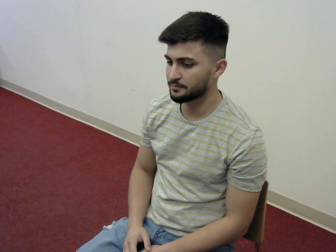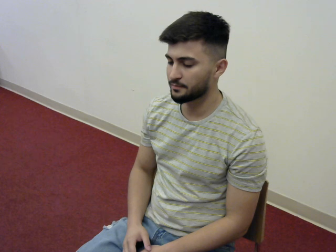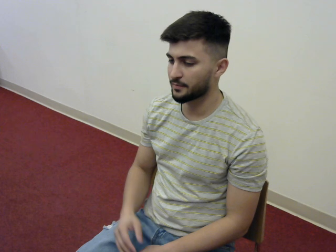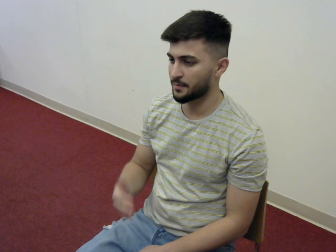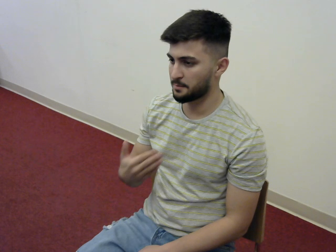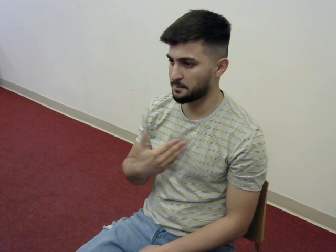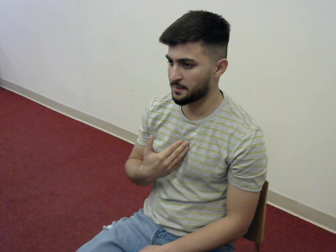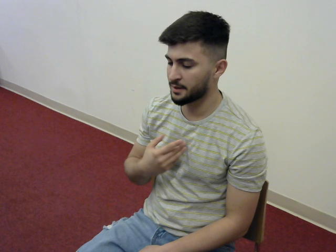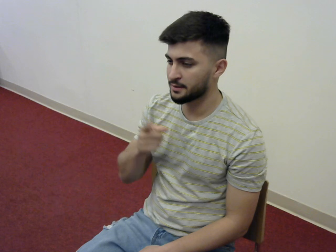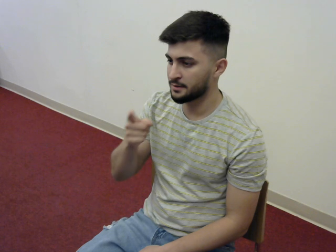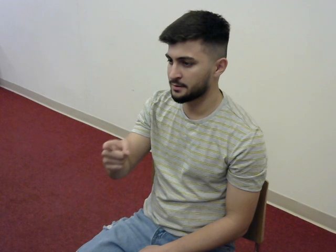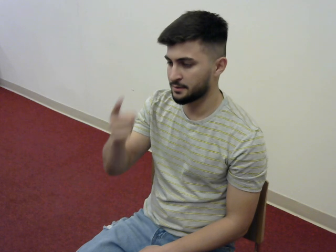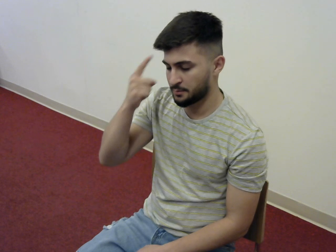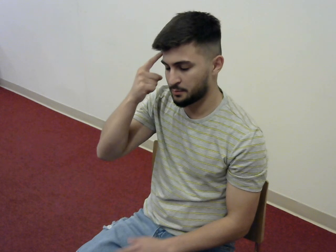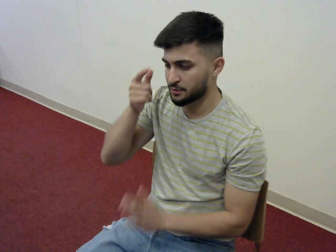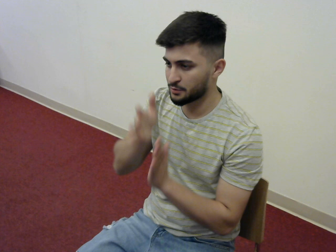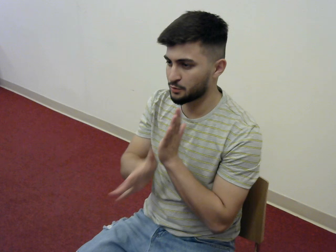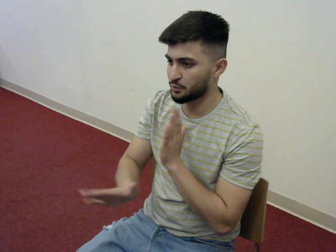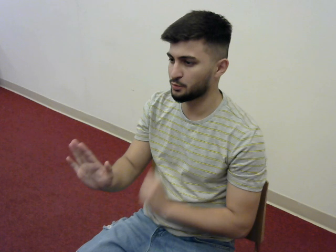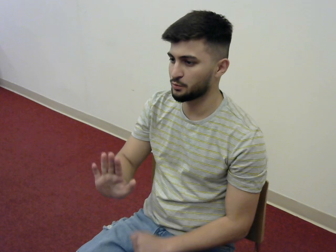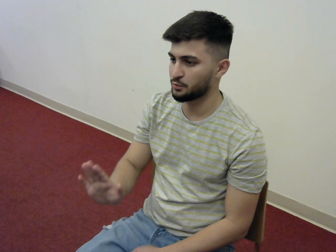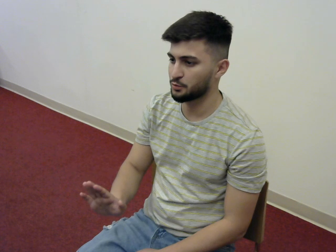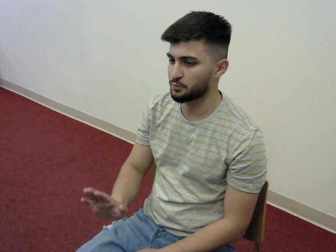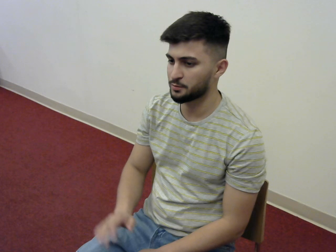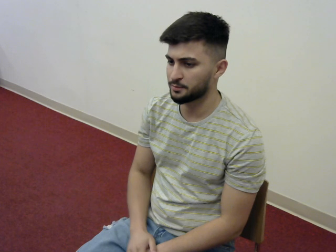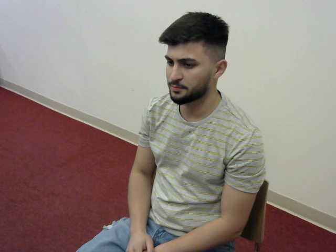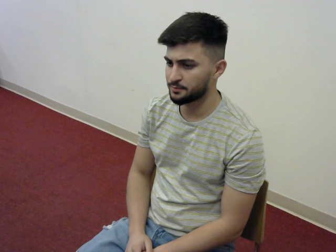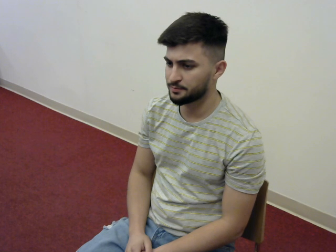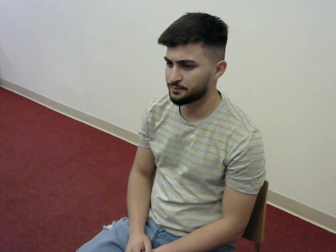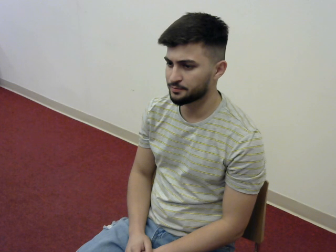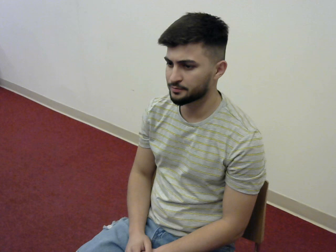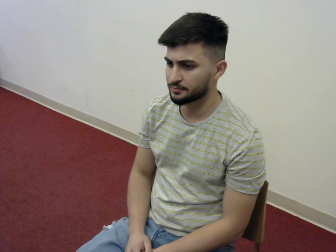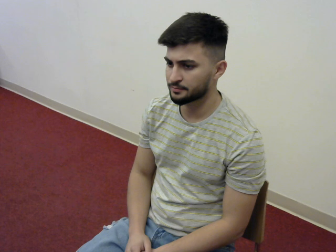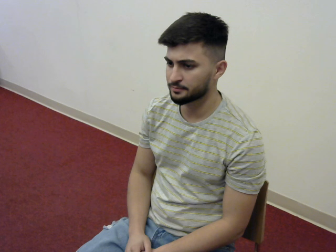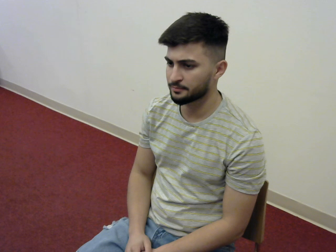Mən sizi başa düşmürəm